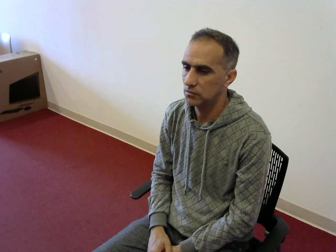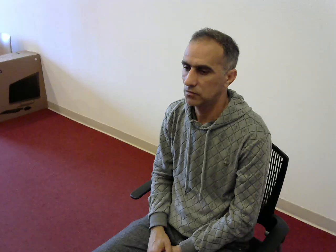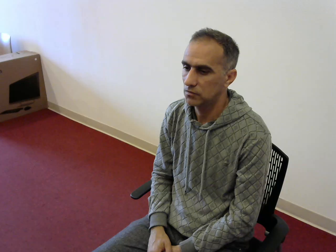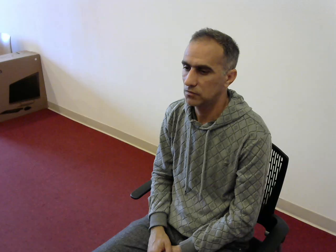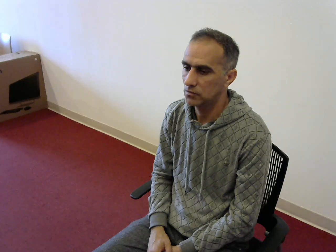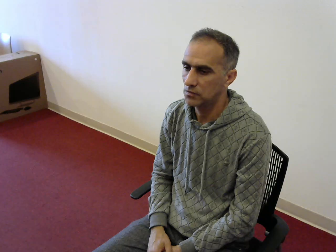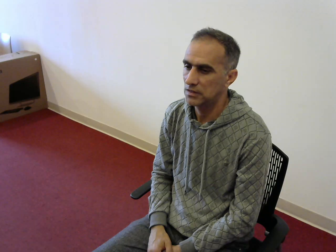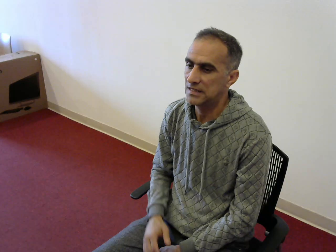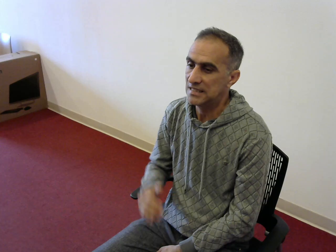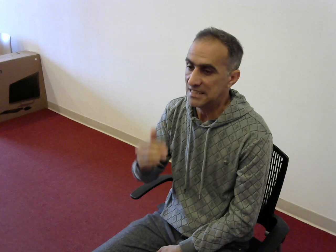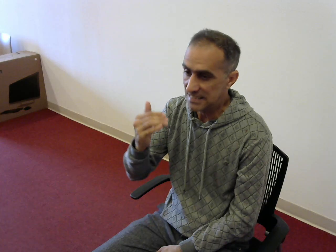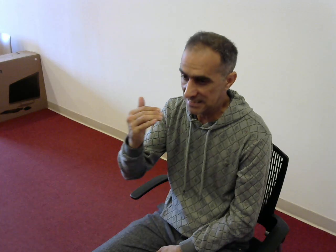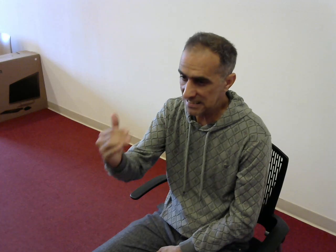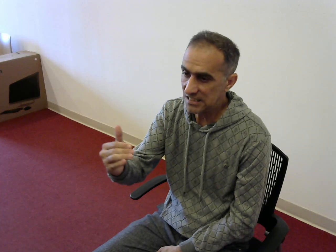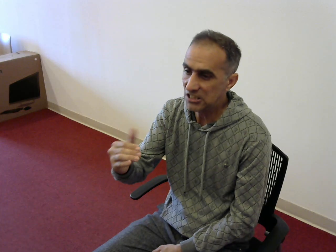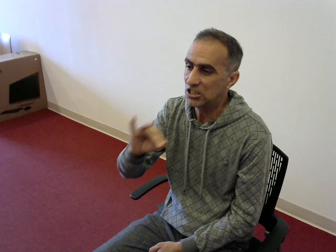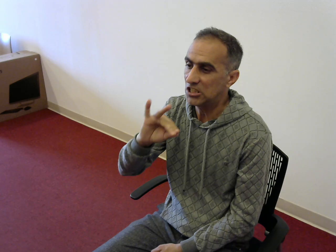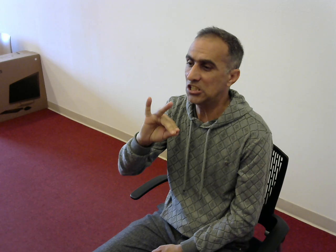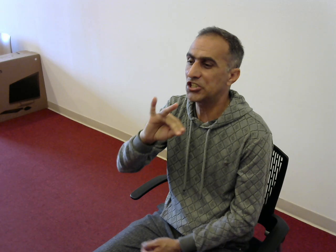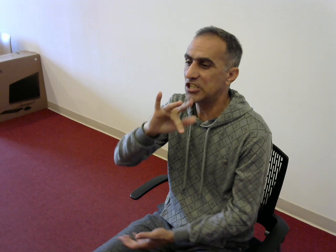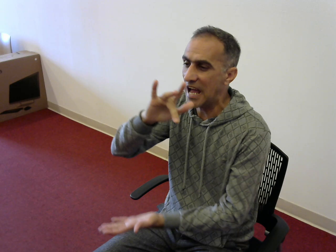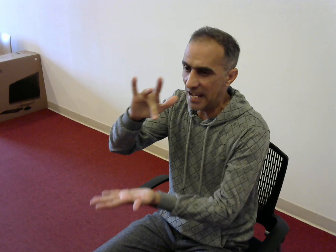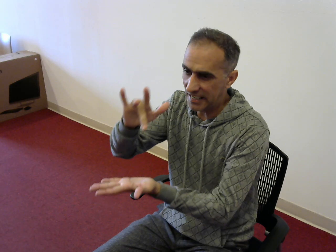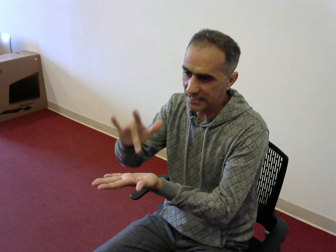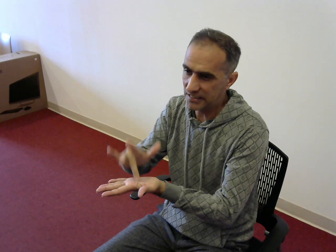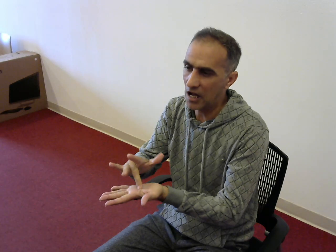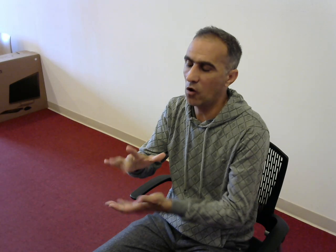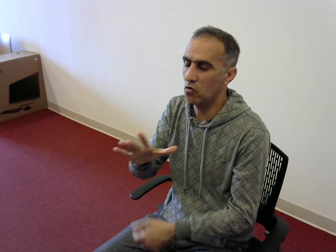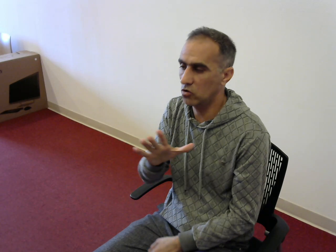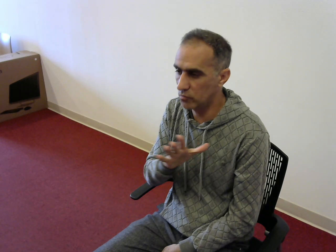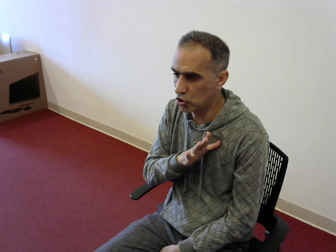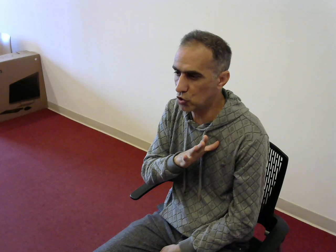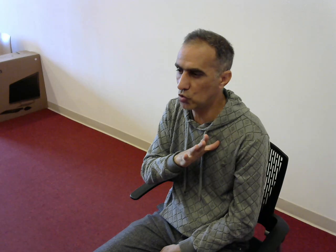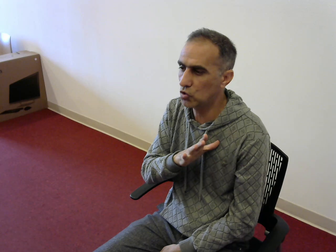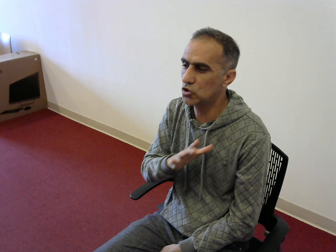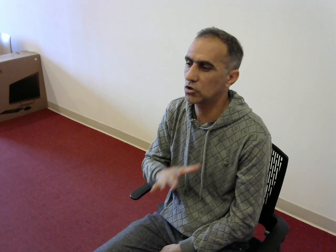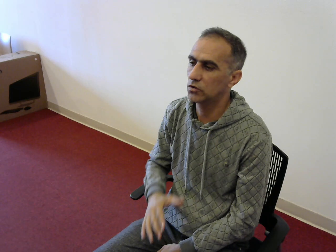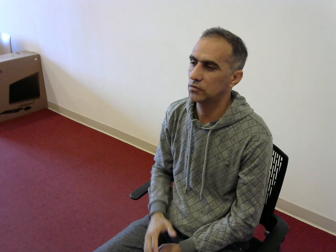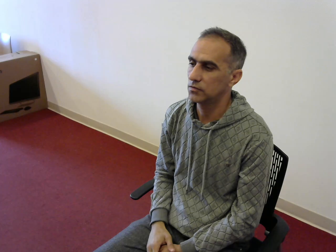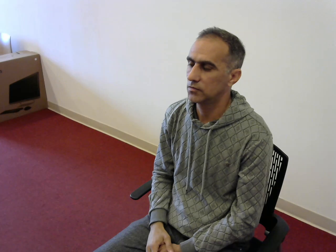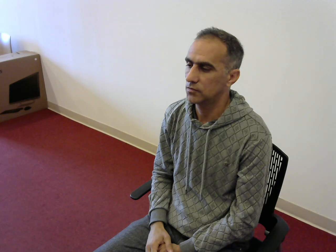Siz İçərişəhərdə olmusuz?